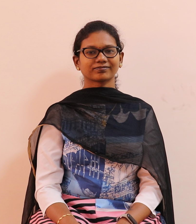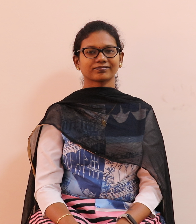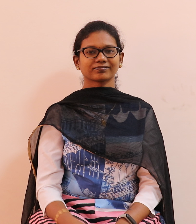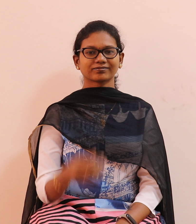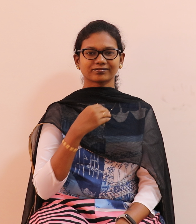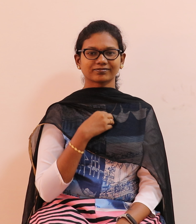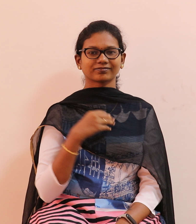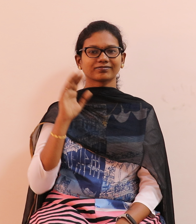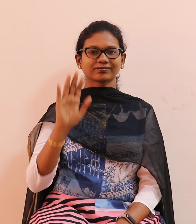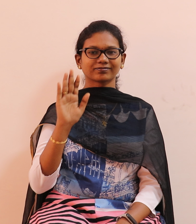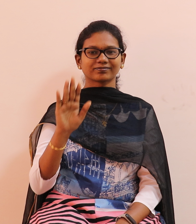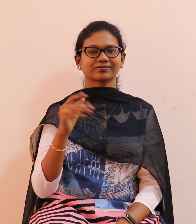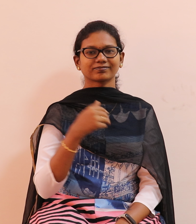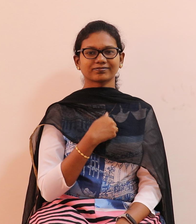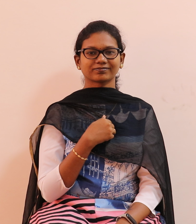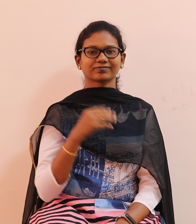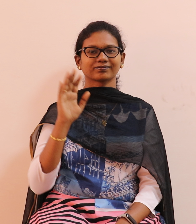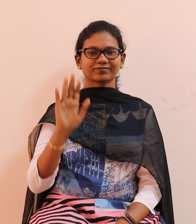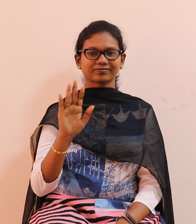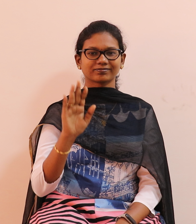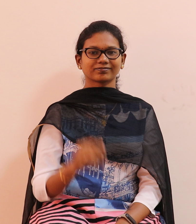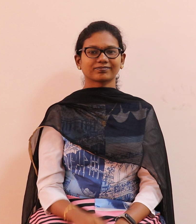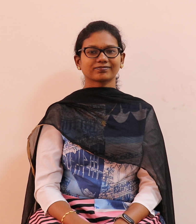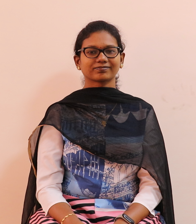do not worry